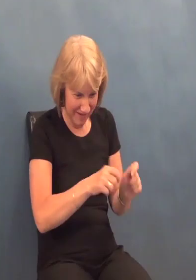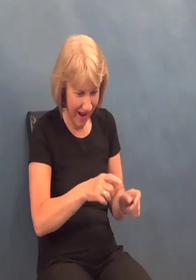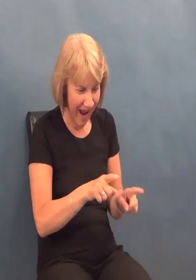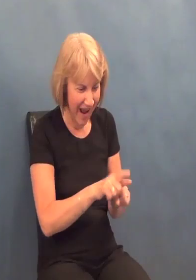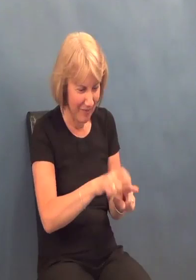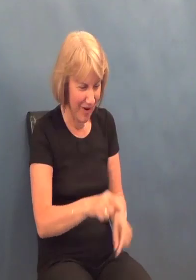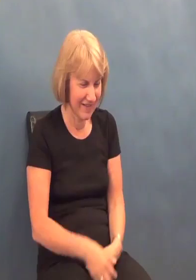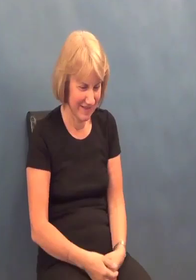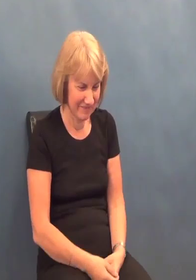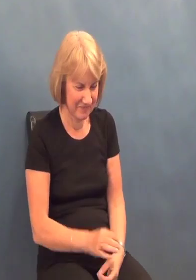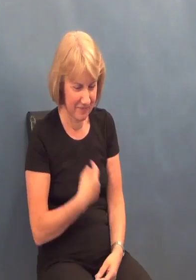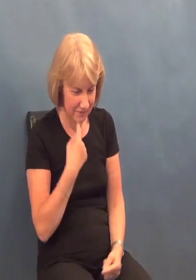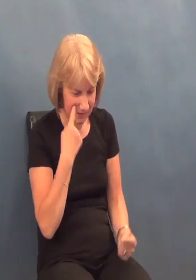Wyglądało to na cymbałki, a to płot.